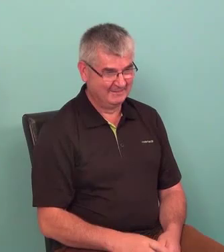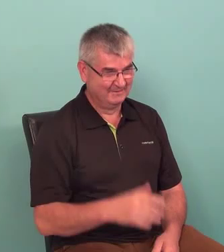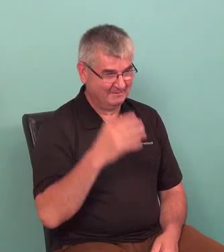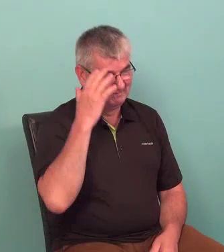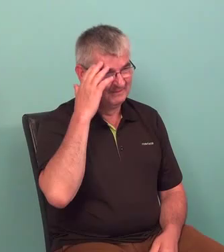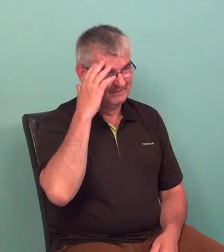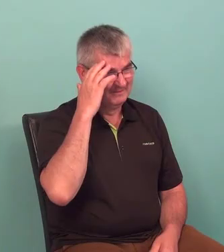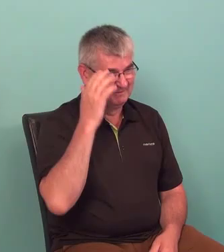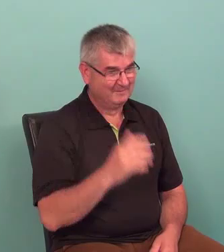Wiem, wiem.